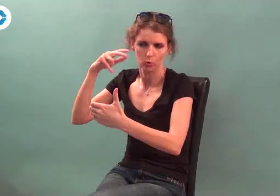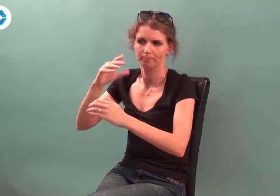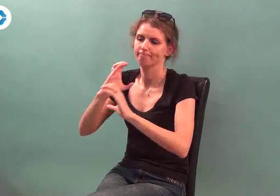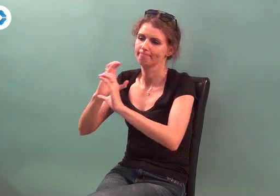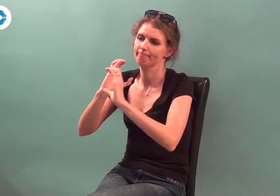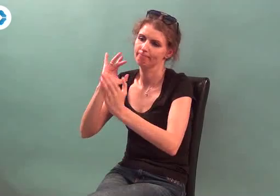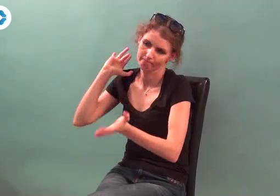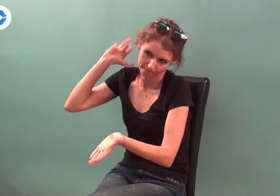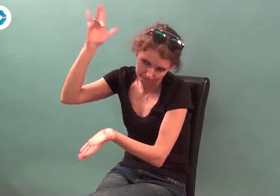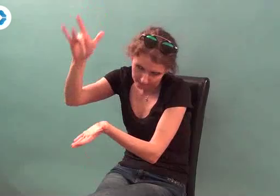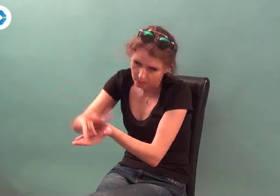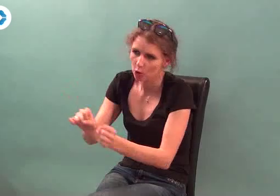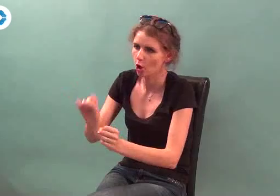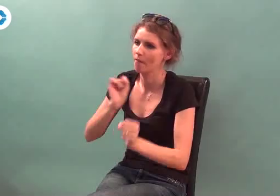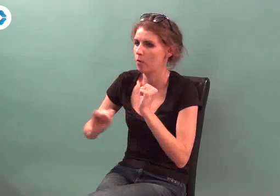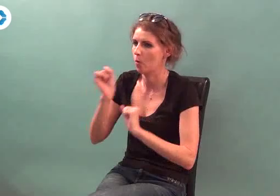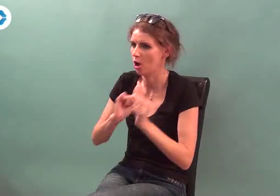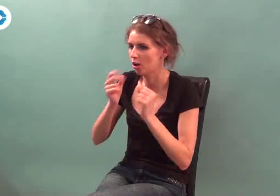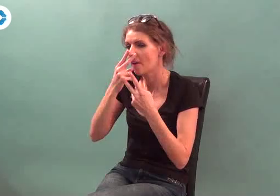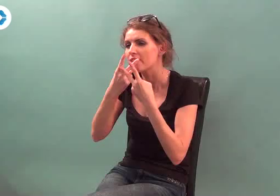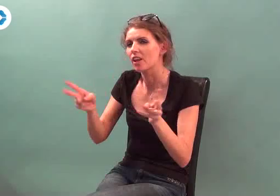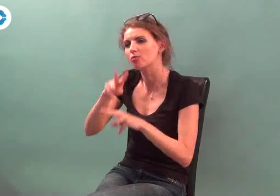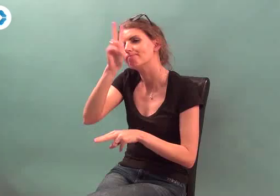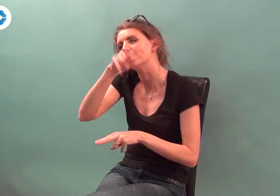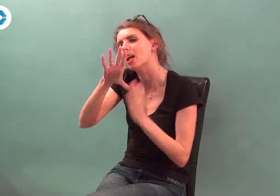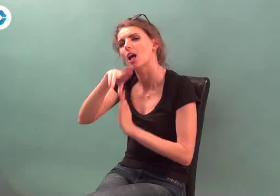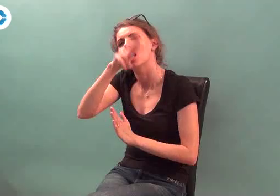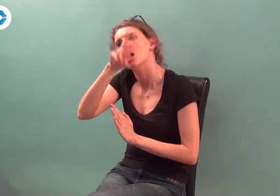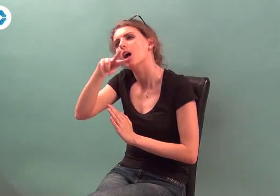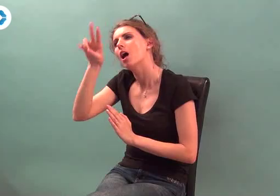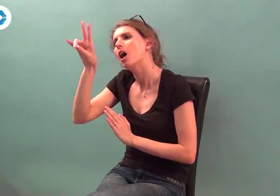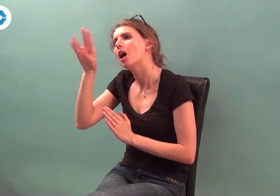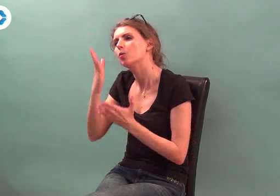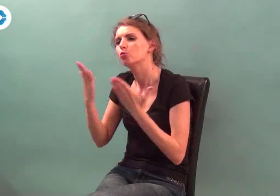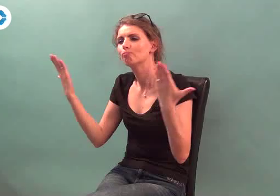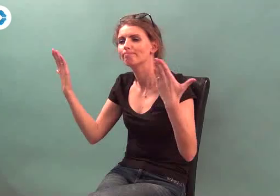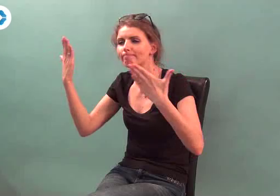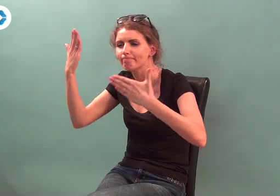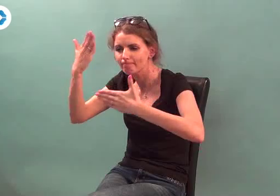Autobus jedzie i dociera do Włoch, cała wycieczka zwiedza, ogląda wszystko aż do wieczora.